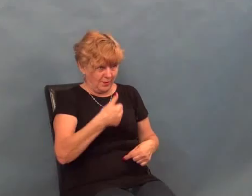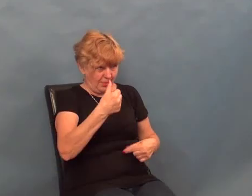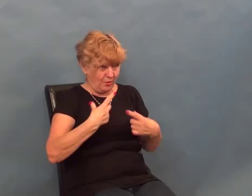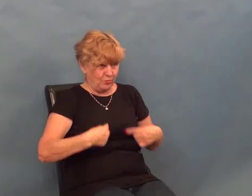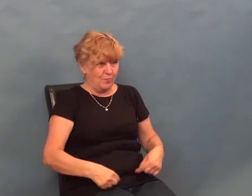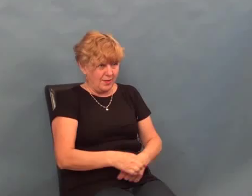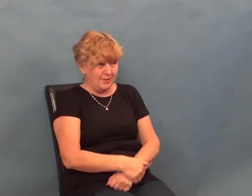Jedna osoba.